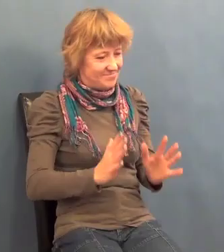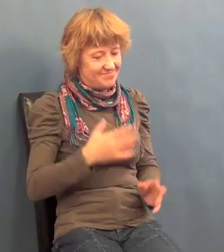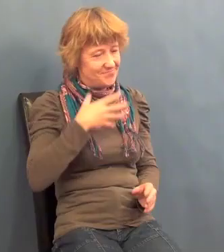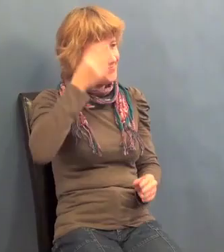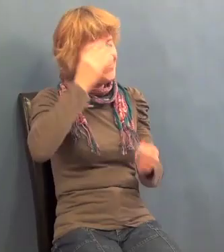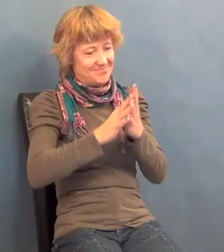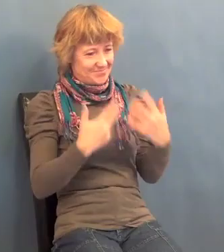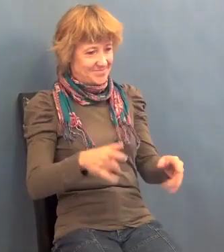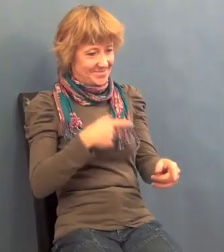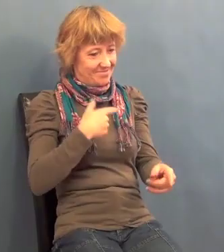Zapomniałam, ciężko mi się miga